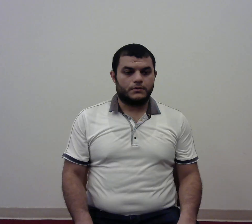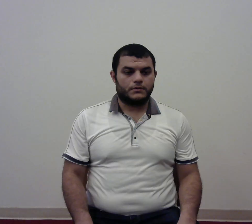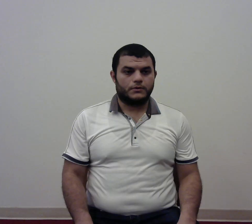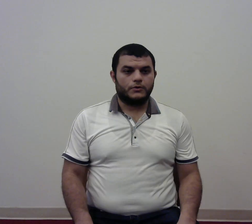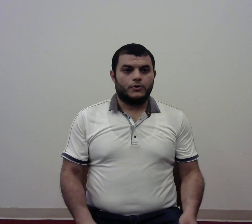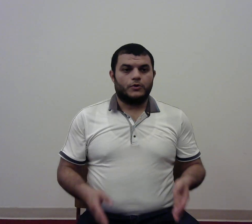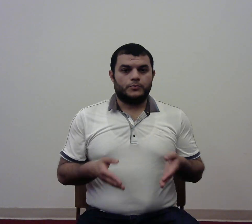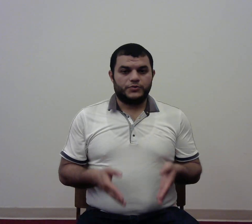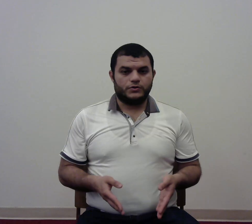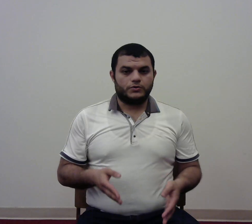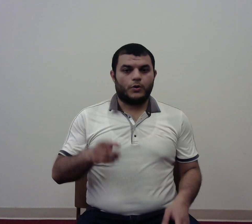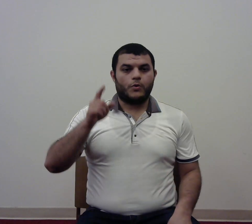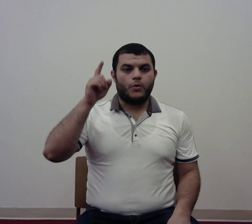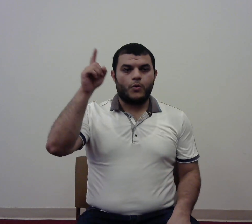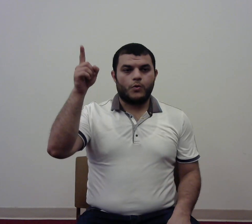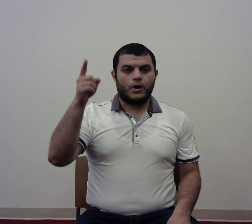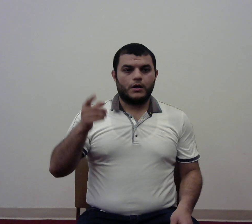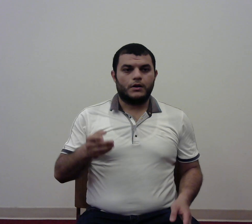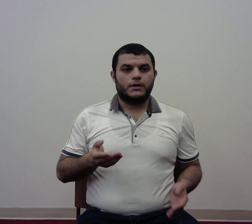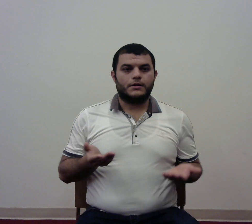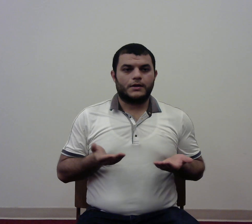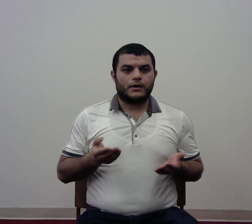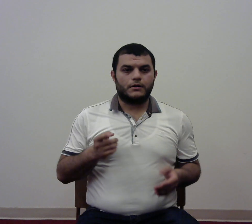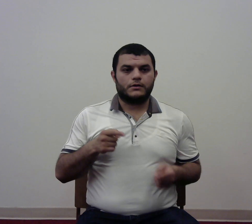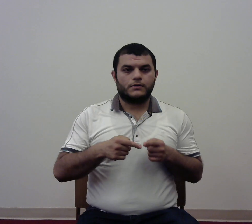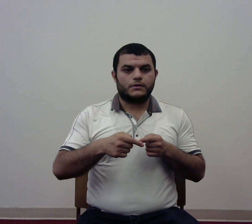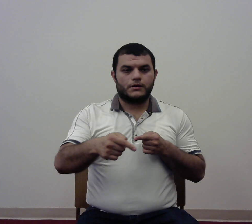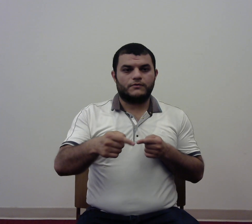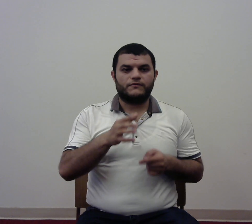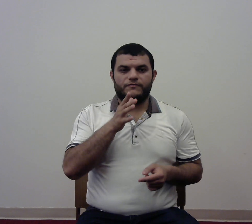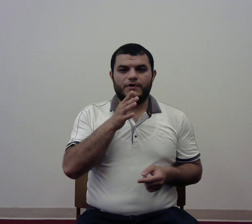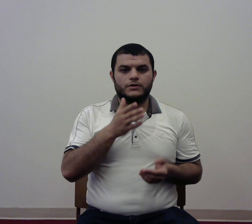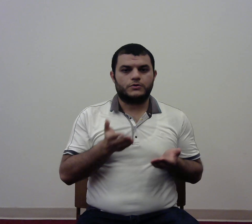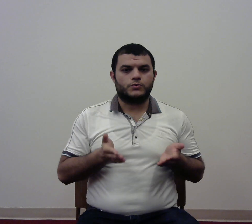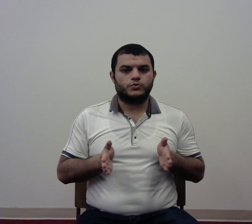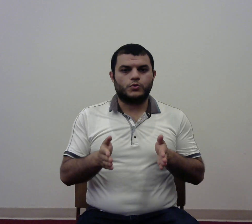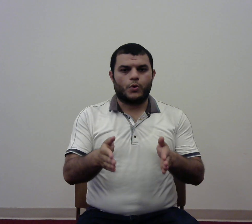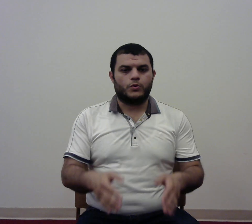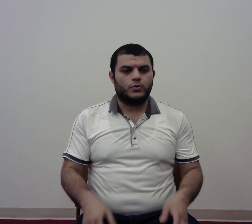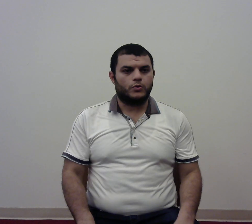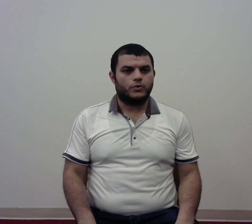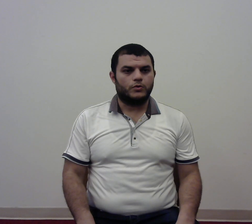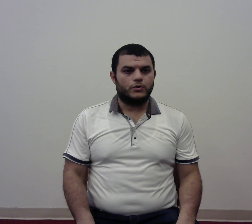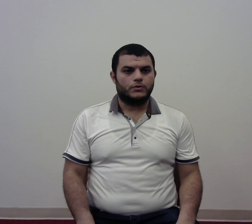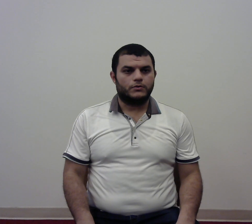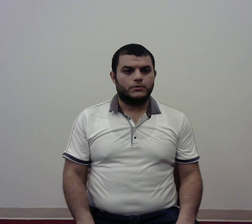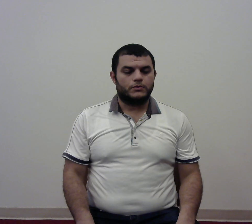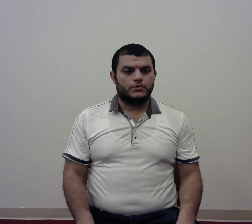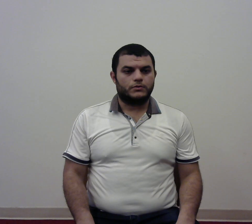Burdan oraya nə qədər vaxt yoldur?